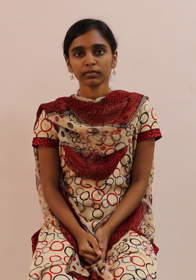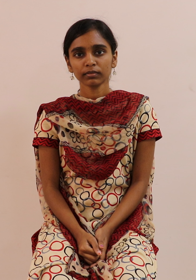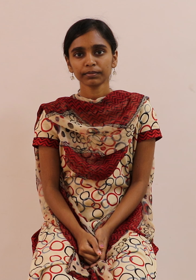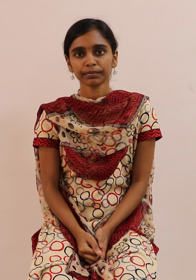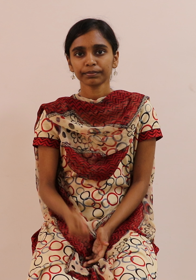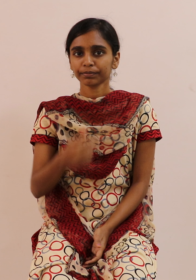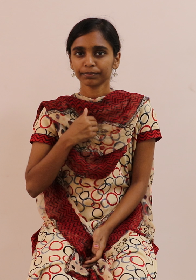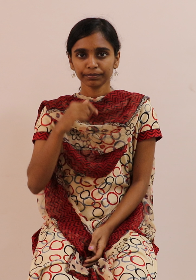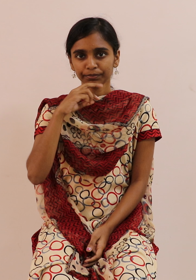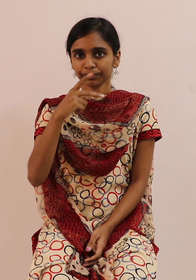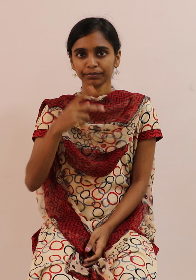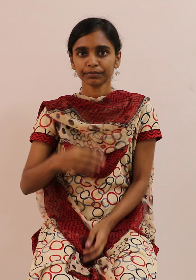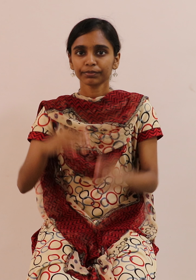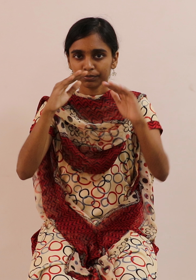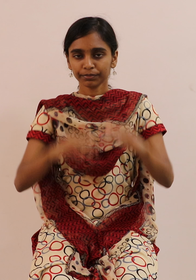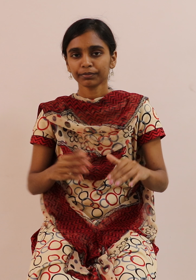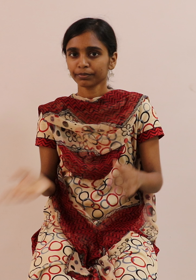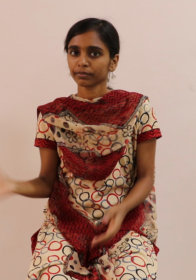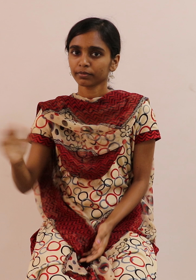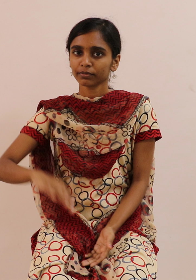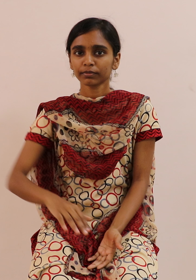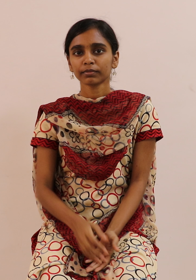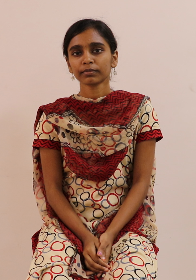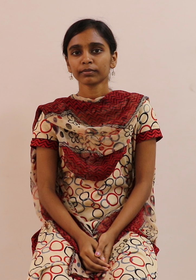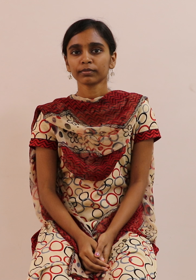i was stopped by some one